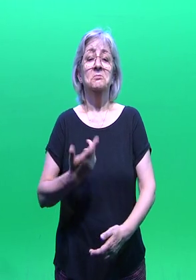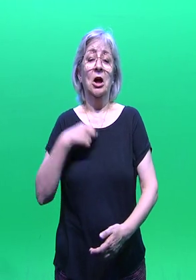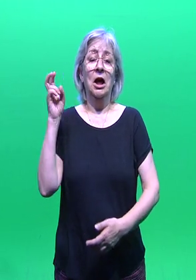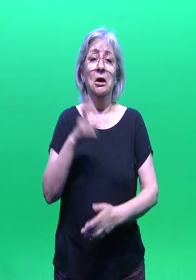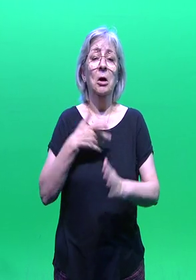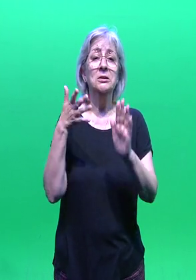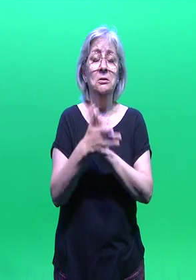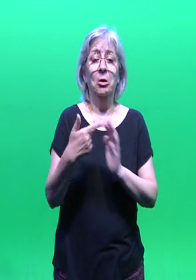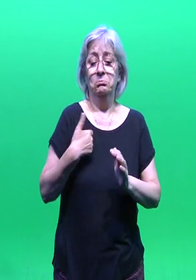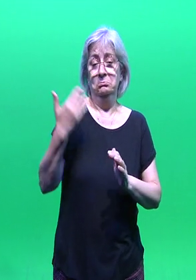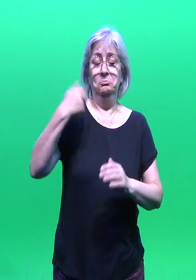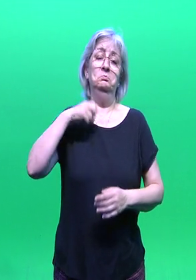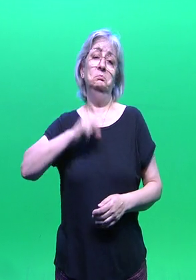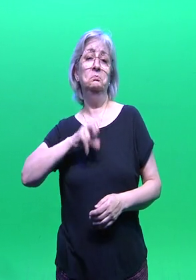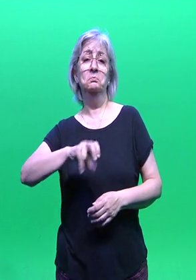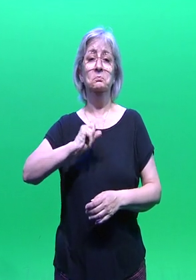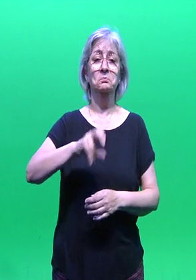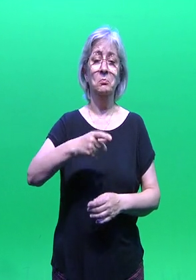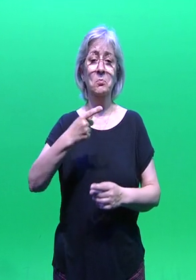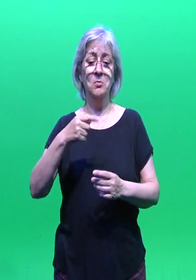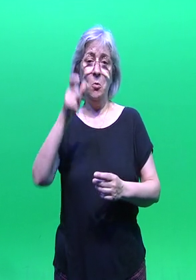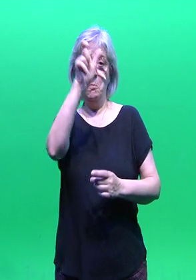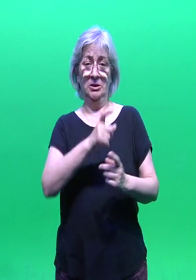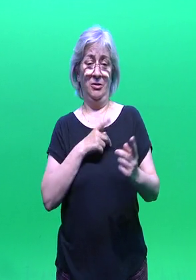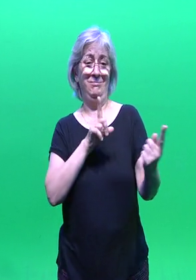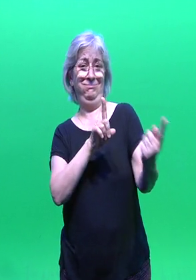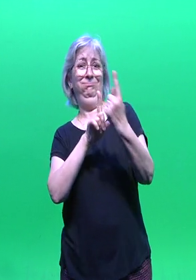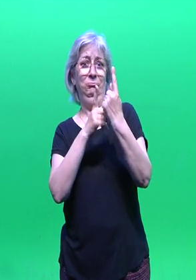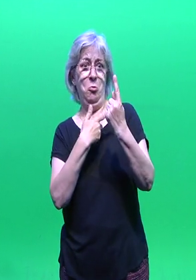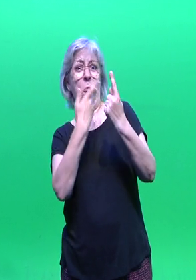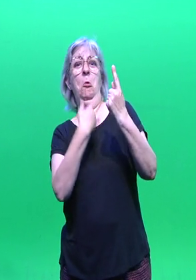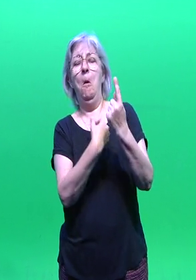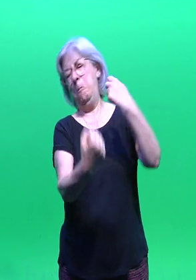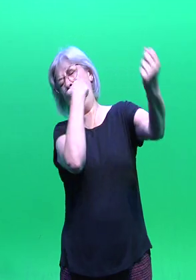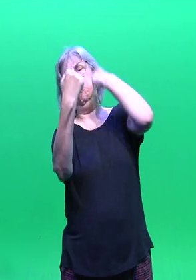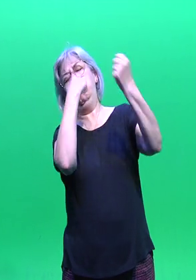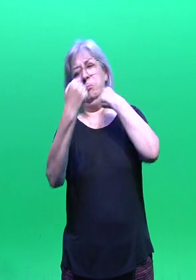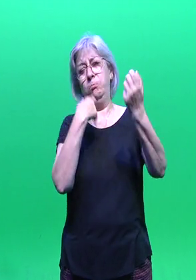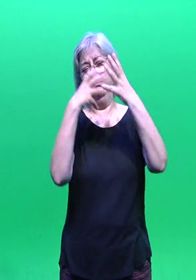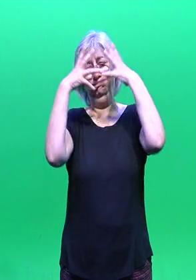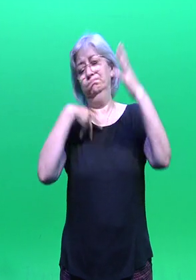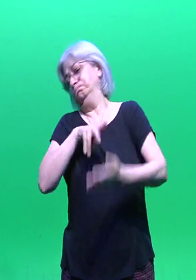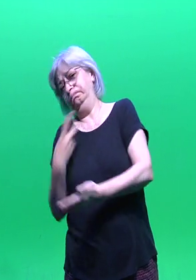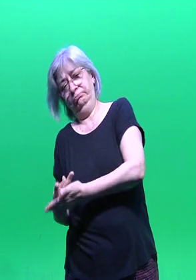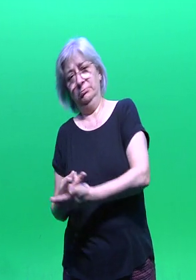Vinc perquè estava caminant i de sobte ha vingut una altra persona cap a mi i m'ha donat cops de puny a la cara, se m'ha inflat la cara i he caigut a terra.